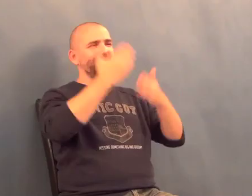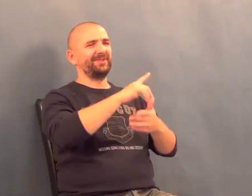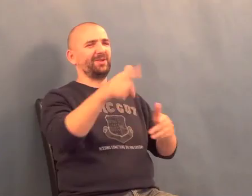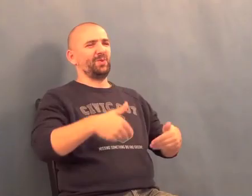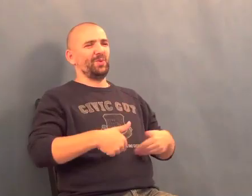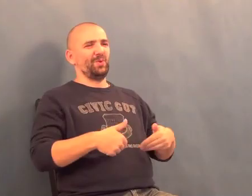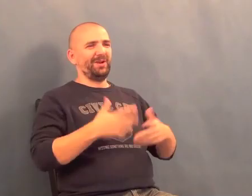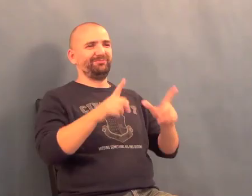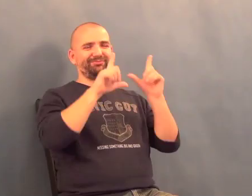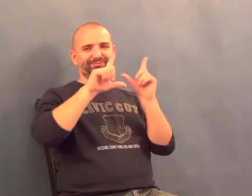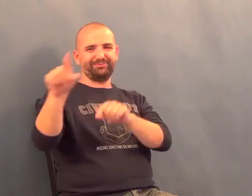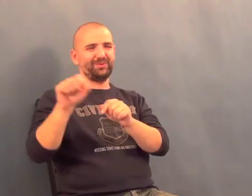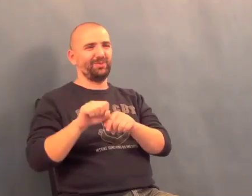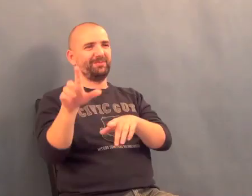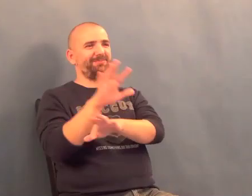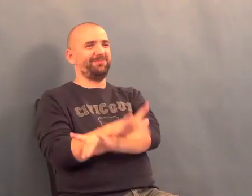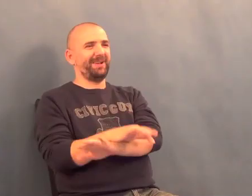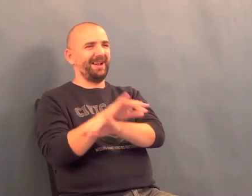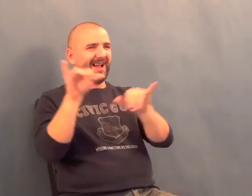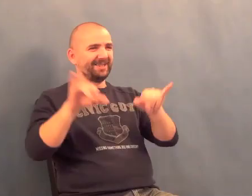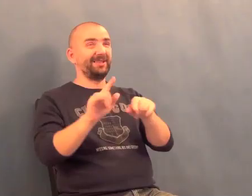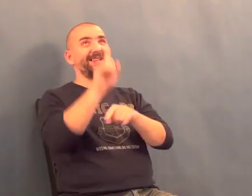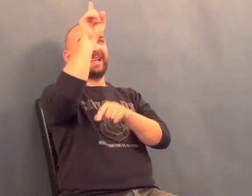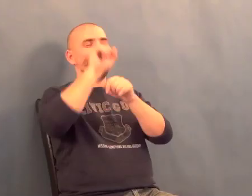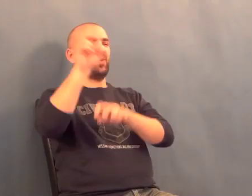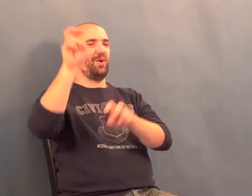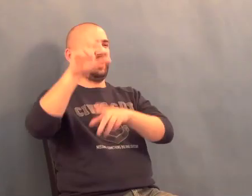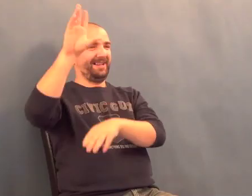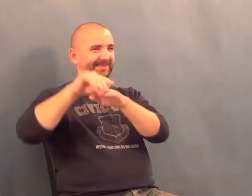A wszyscy są głodni i chcą iść do restauracji, która znajduje się na parterze hotelu.